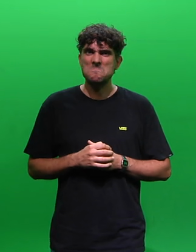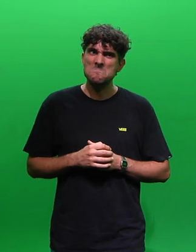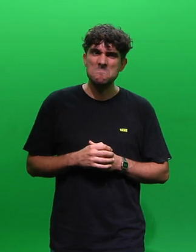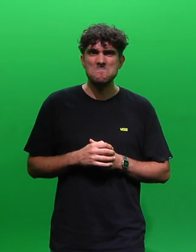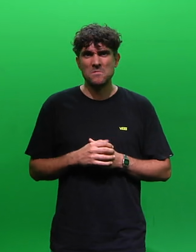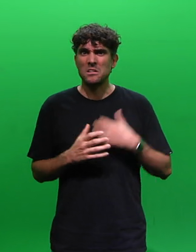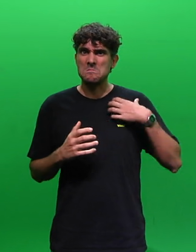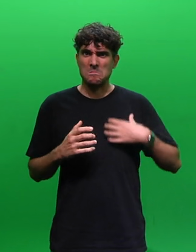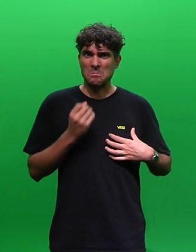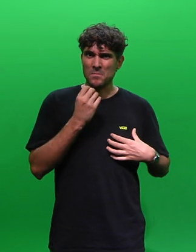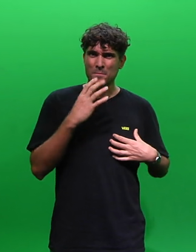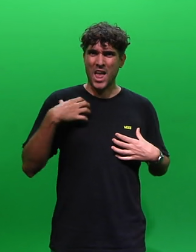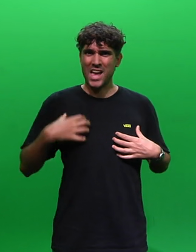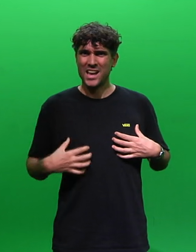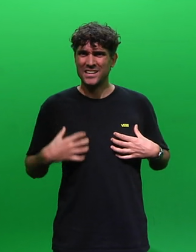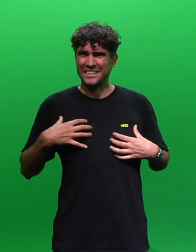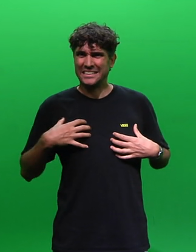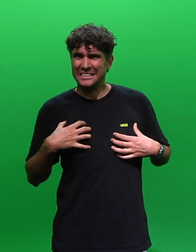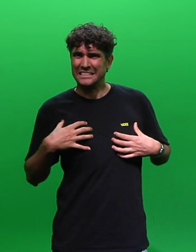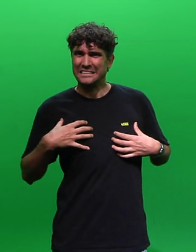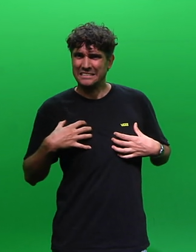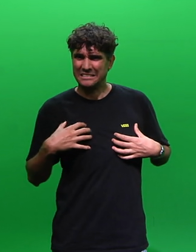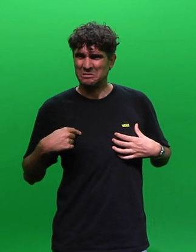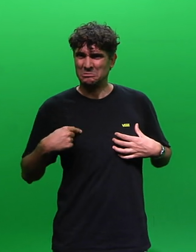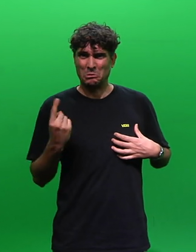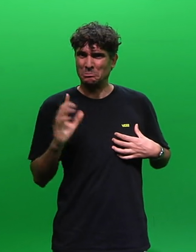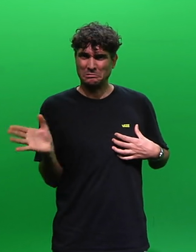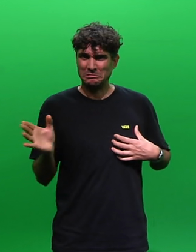No ho sé, el pulmó esquerre el tinc bé, però el dret em fa mal, només aquest.